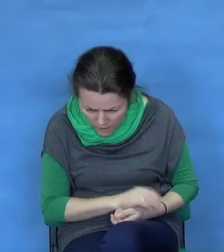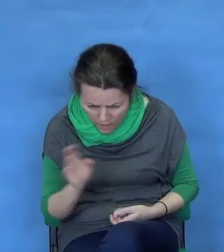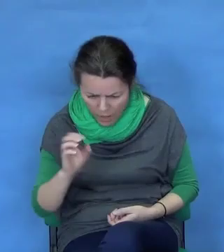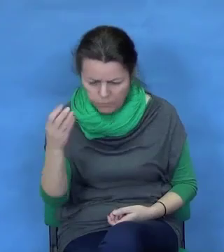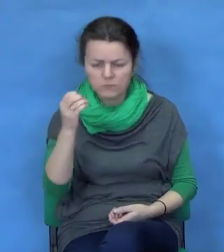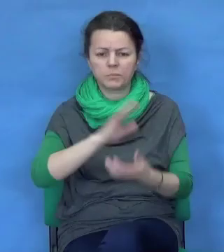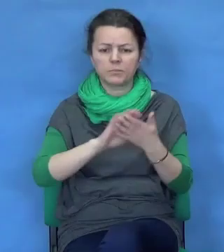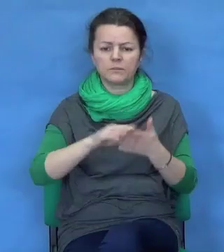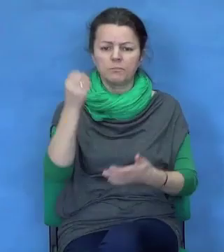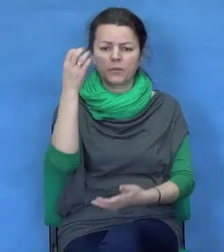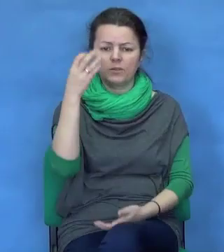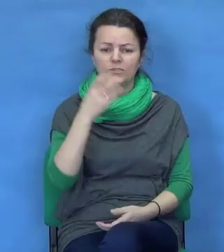Nie, pociąg, przepraszam.